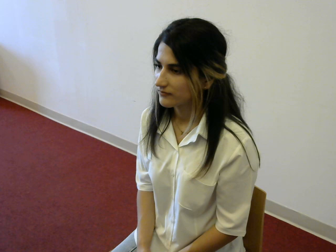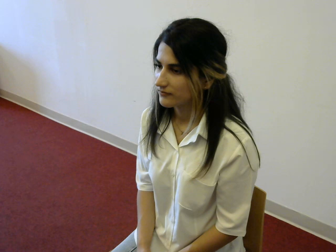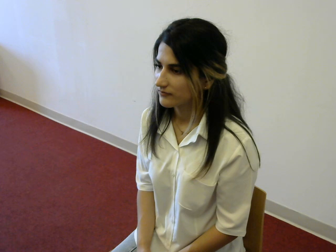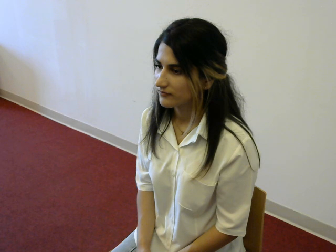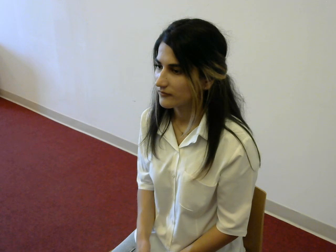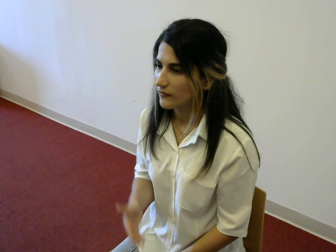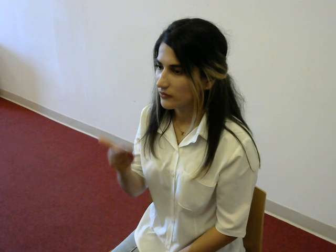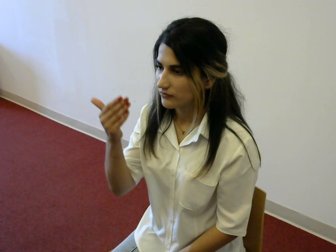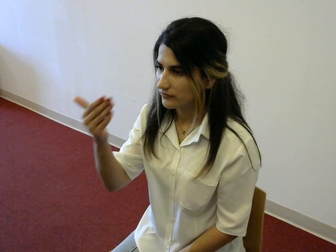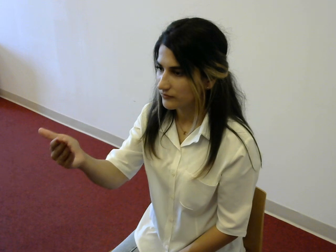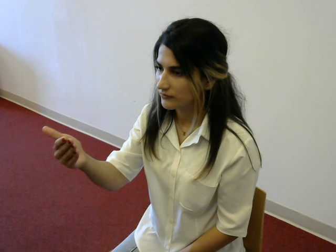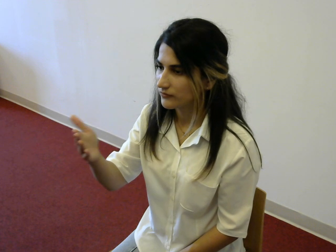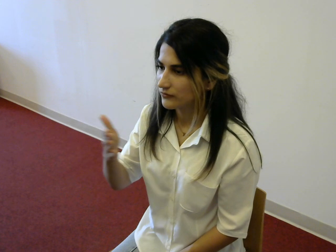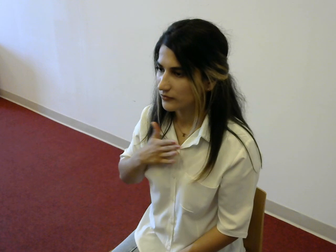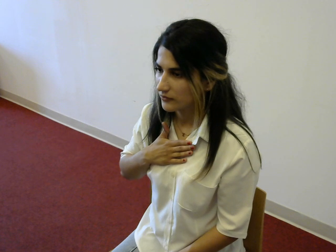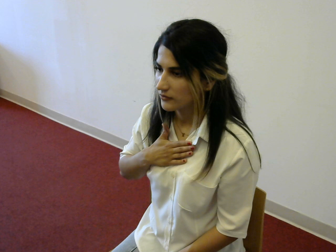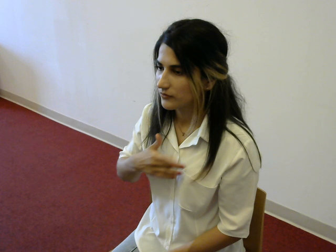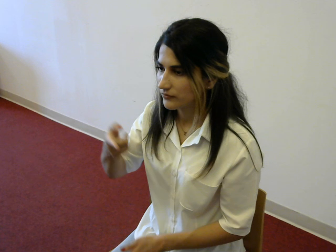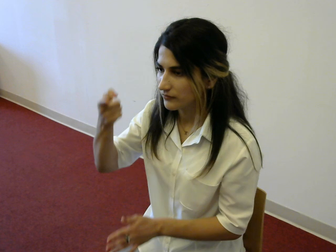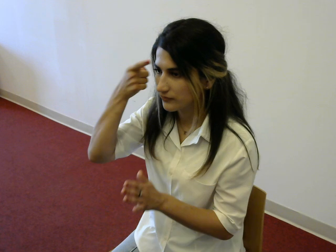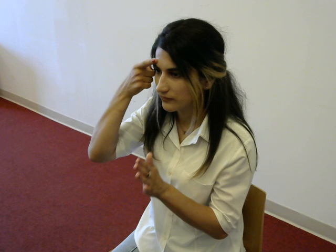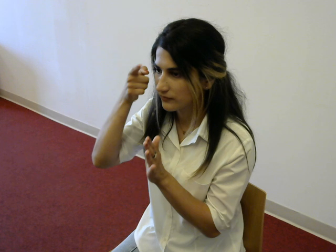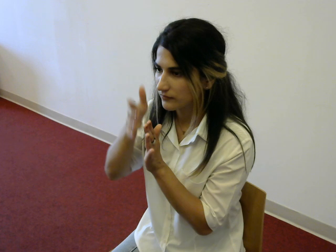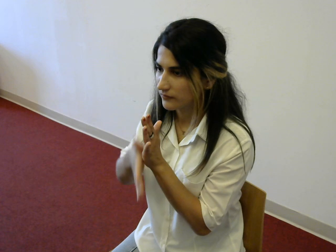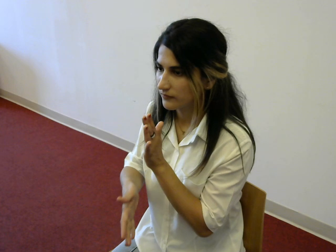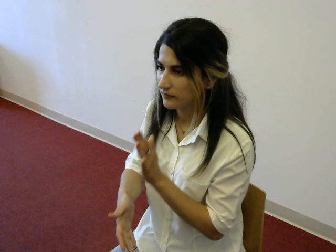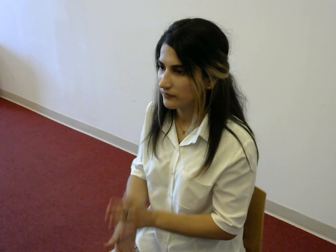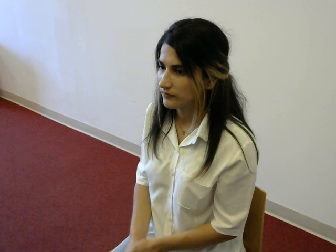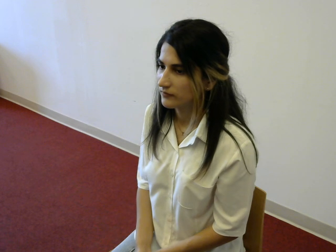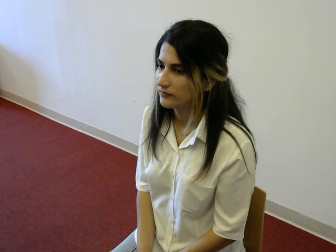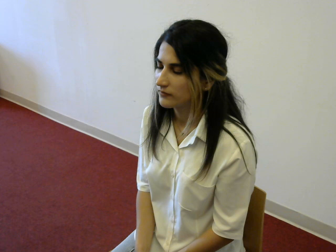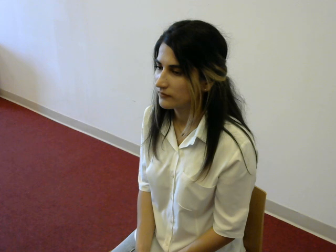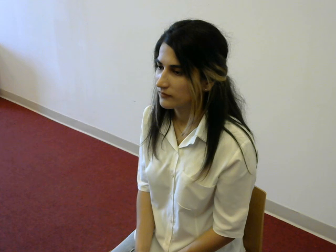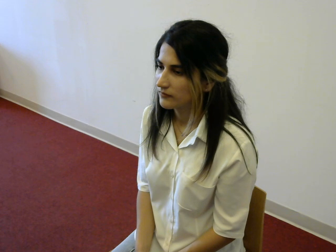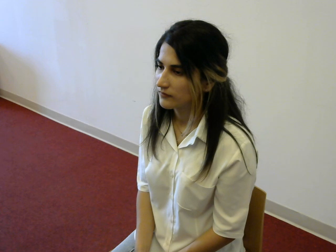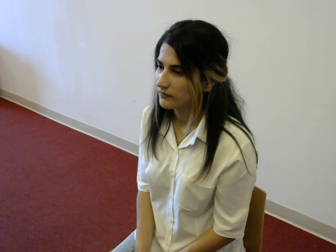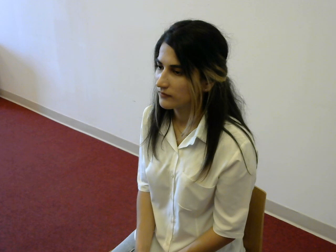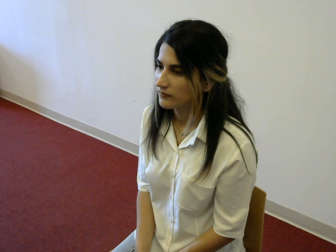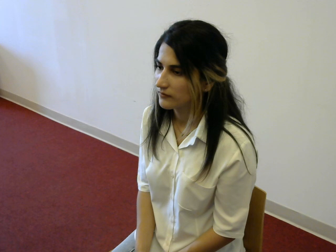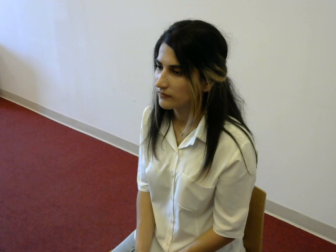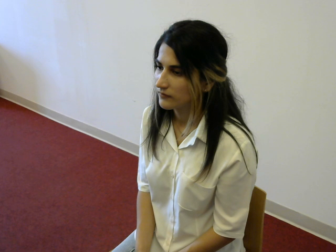Siz məni başa düşürsüz?